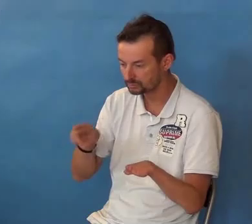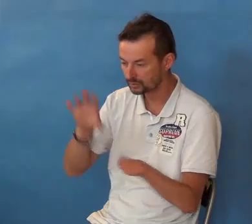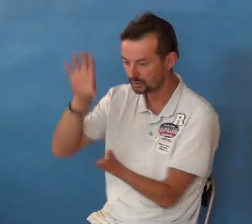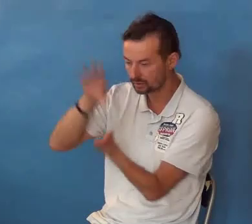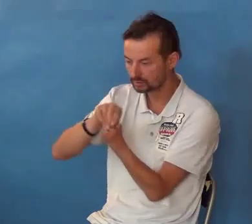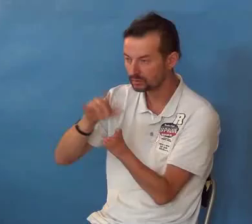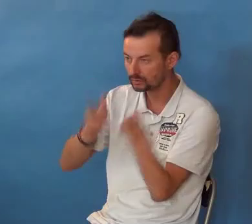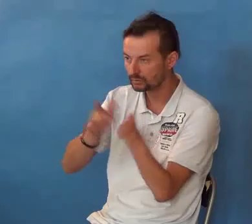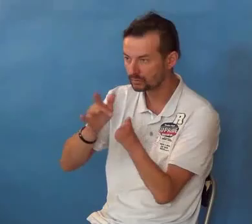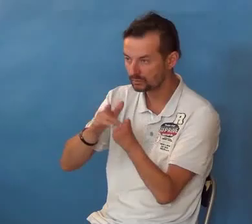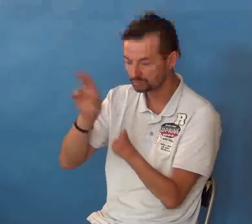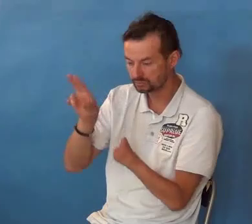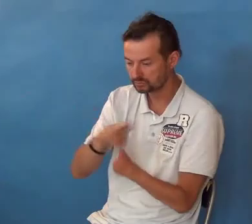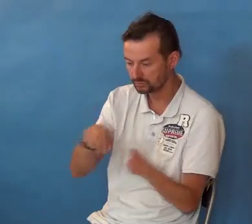Razem z rowerem też jest zakaz.